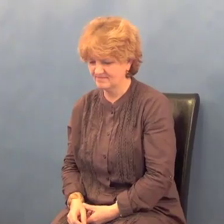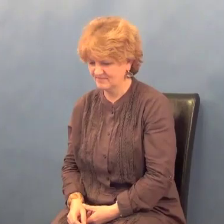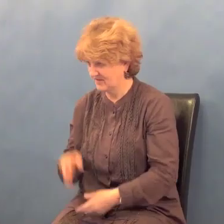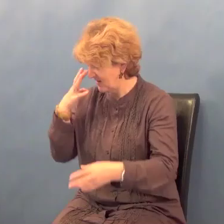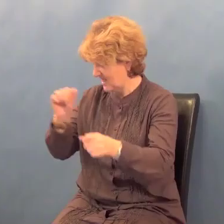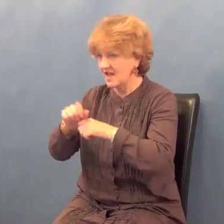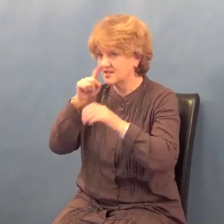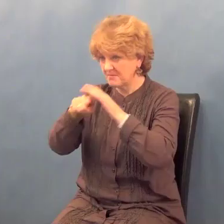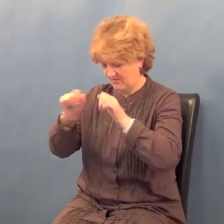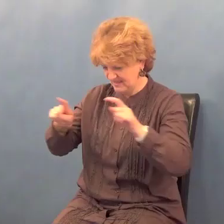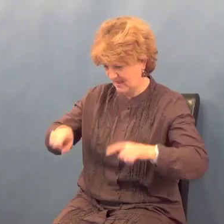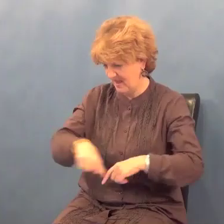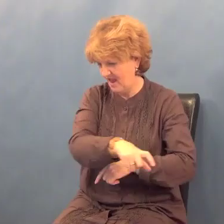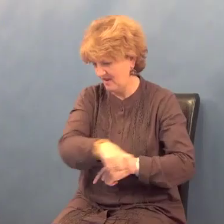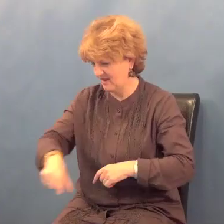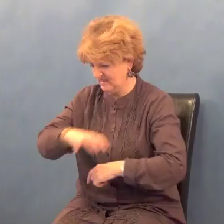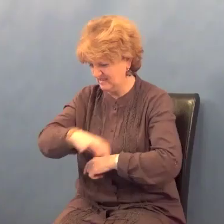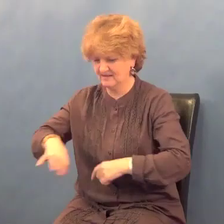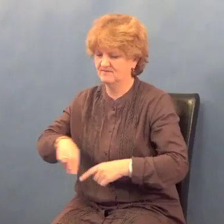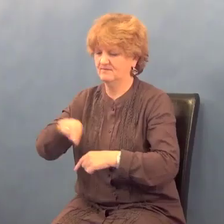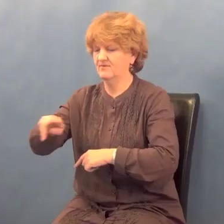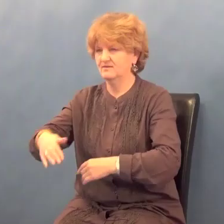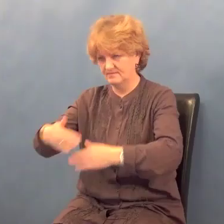W metrze jest ostrzegawczy pasek, odgradzający pasażerów od krawędzi peronu, lepiej stać przed tym paskiem.